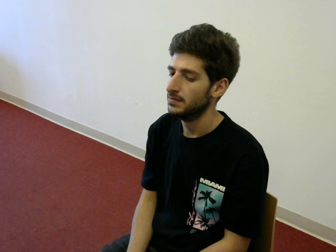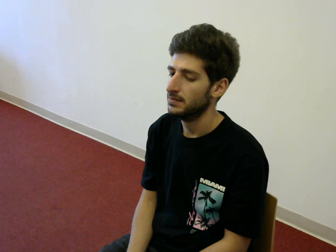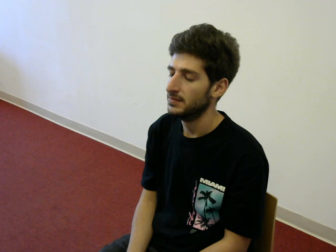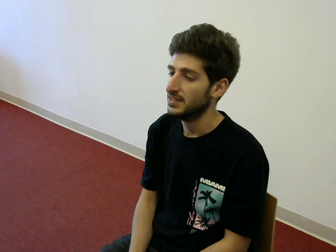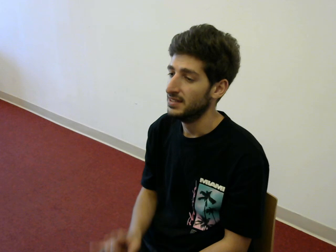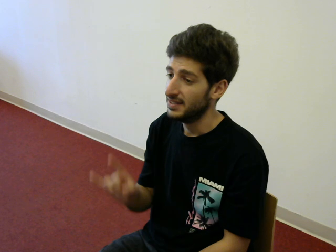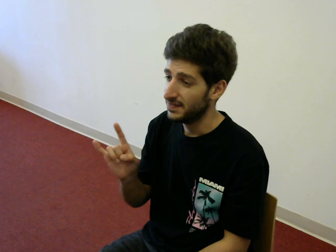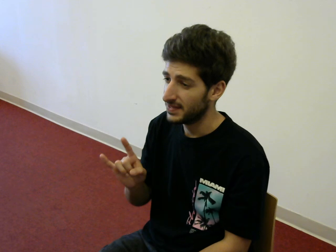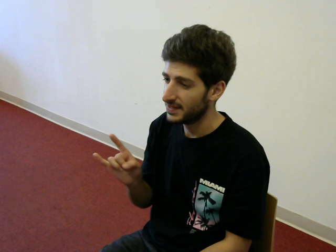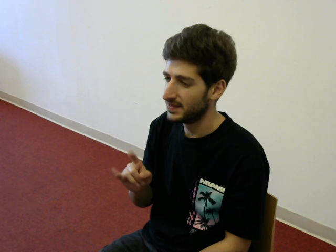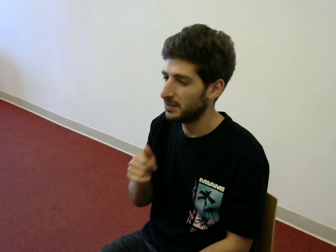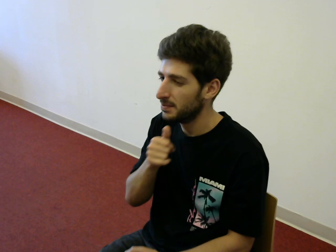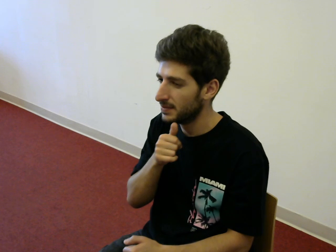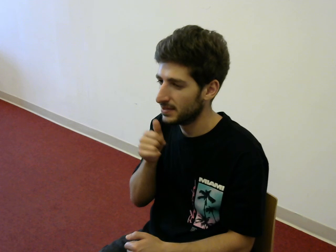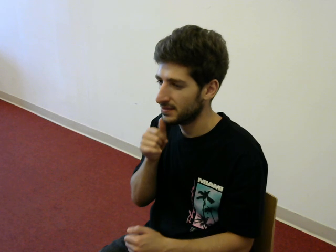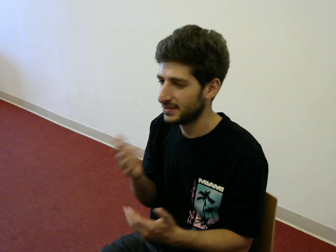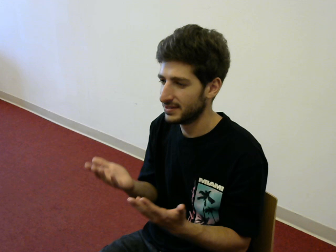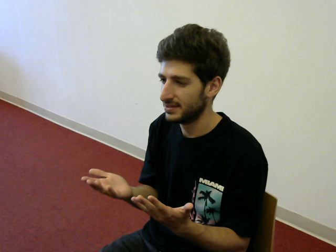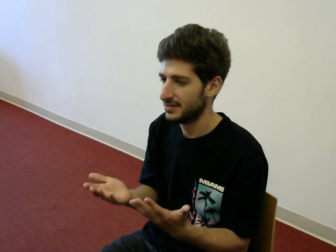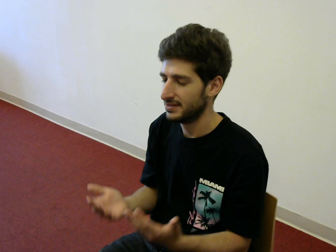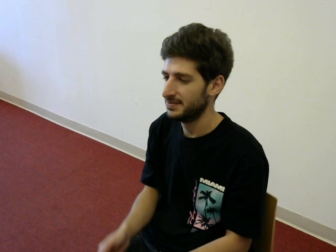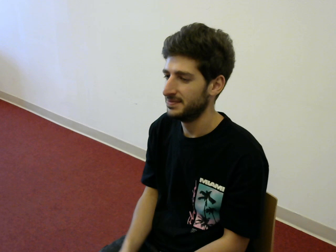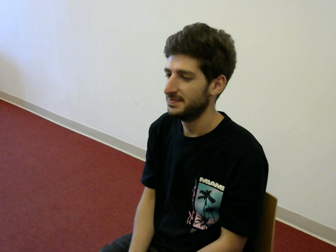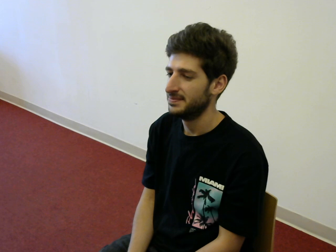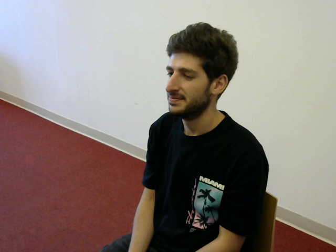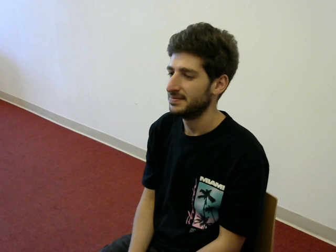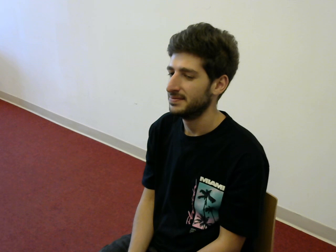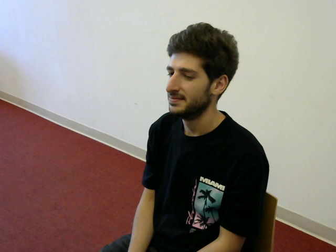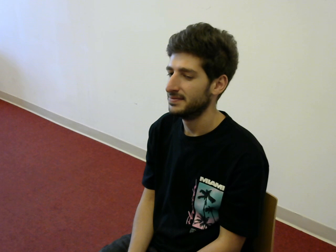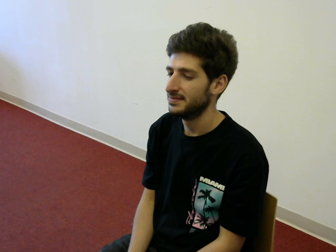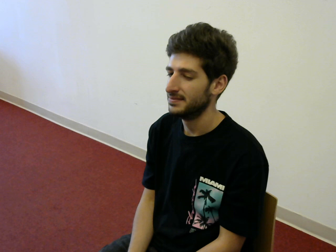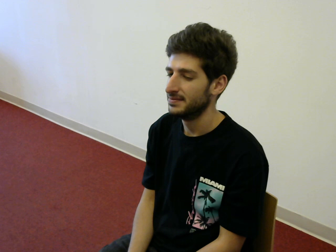WiFi-ın parolu nədir?